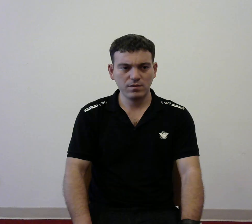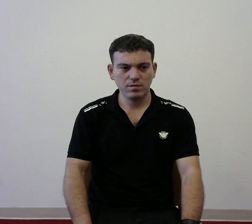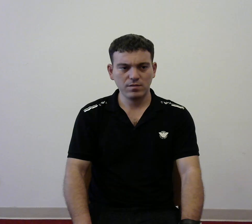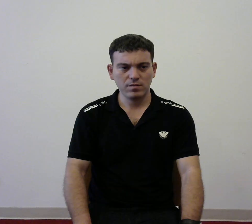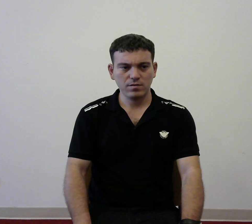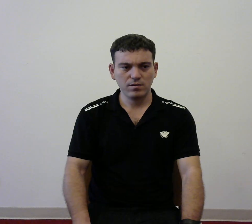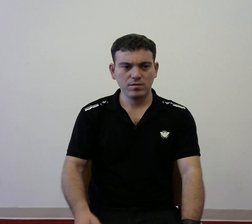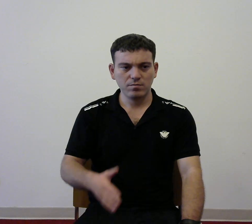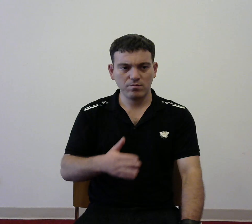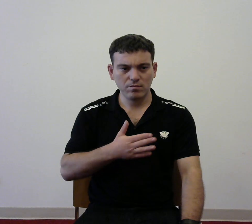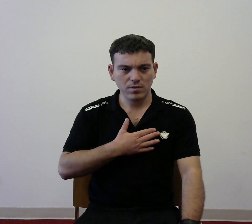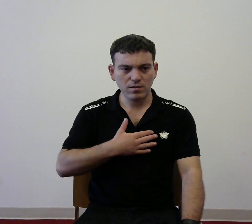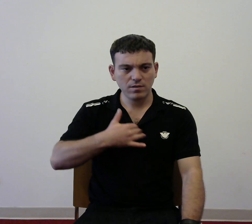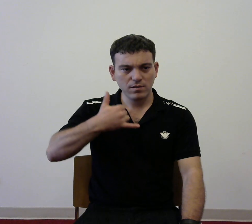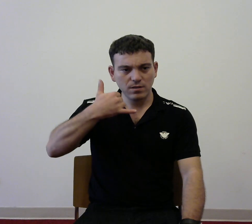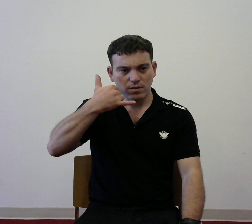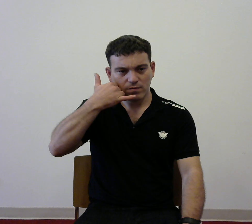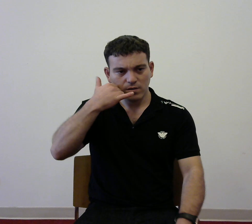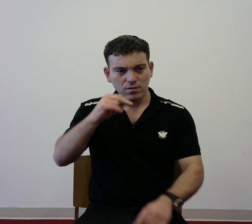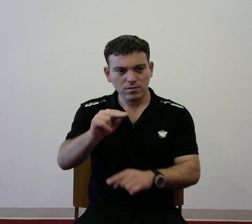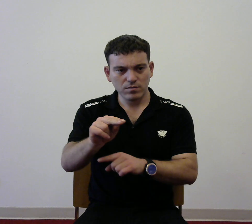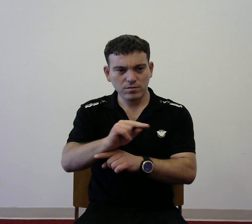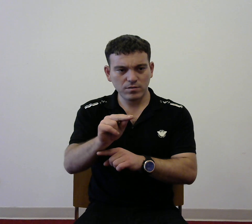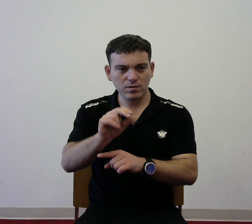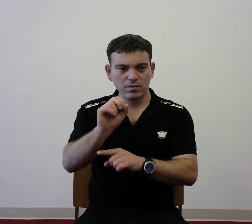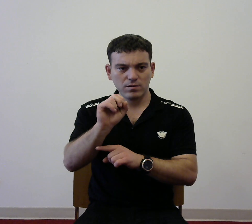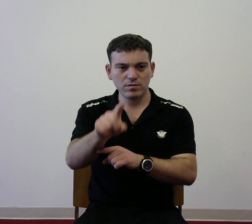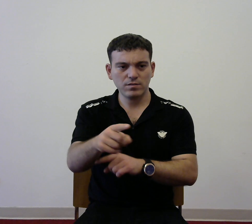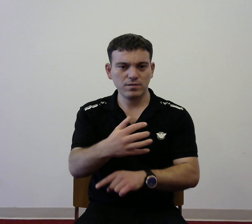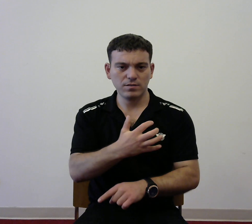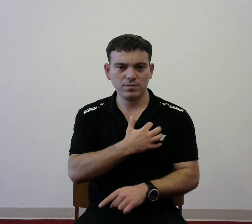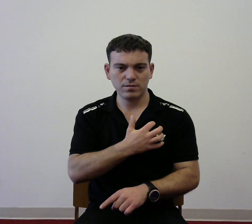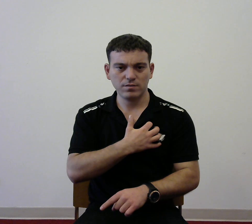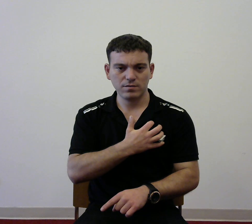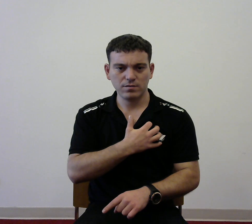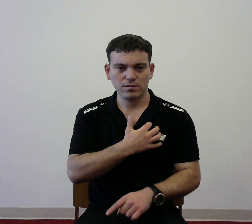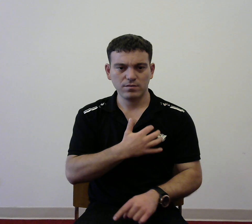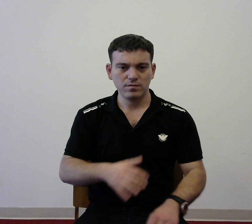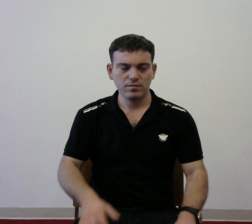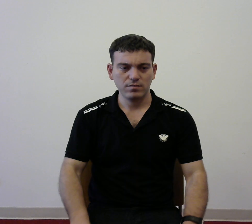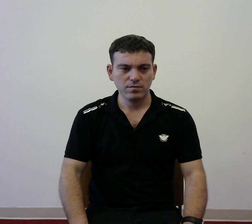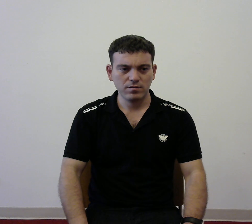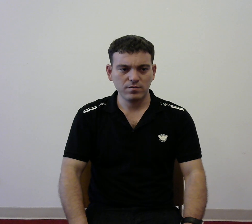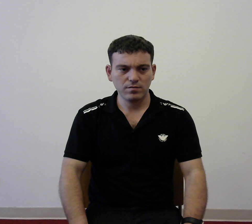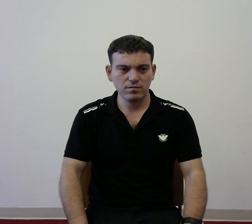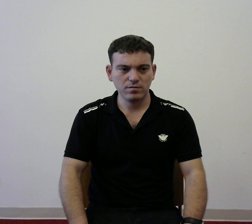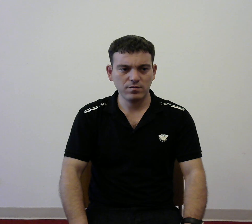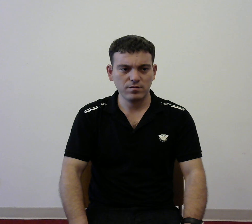Mən telefonu təmir etdirmək istəyirəm